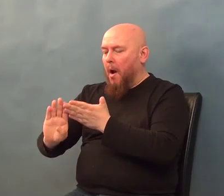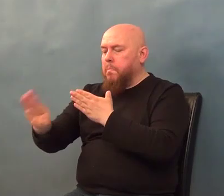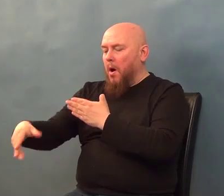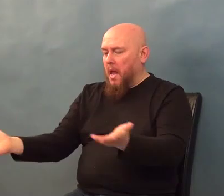Kończę.